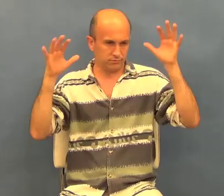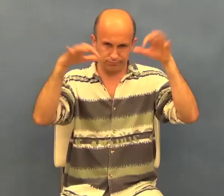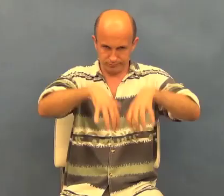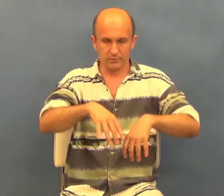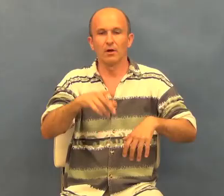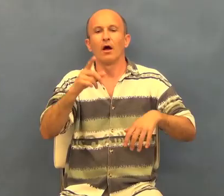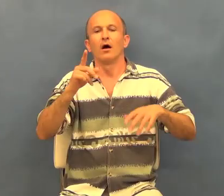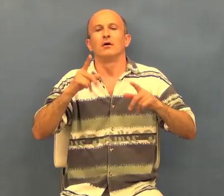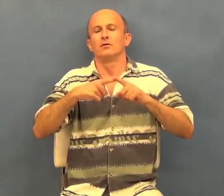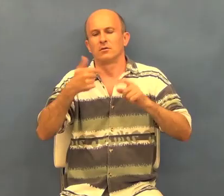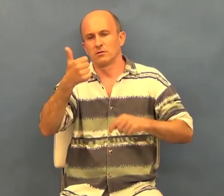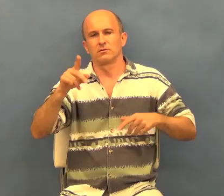Tylko jeden...